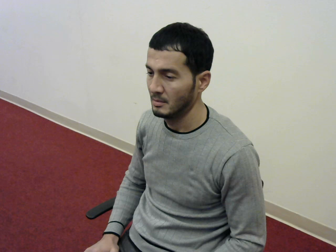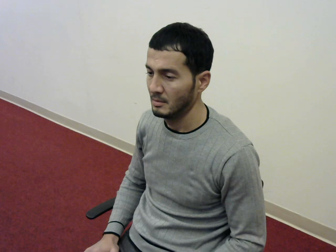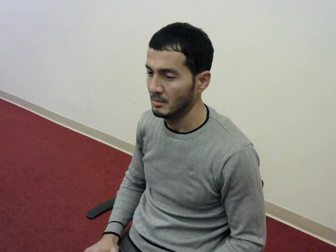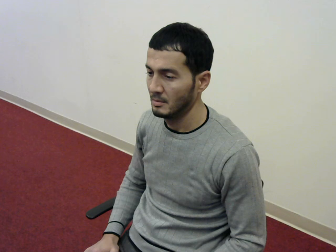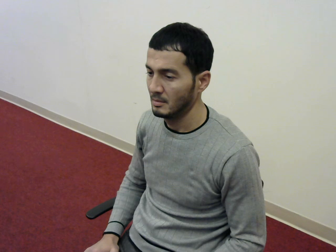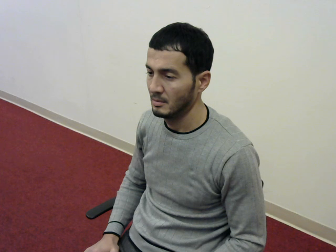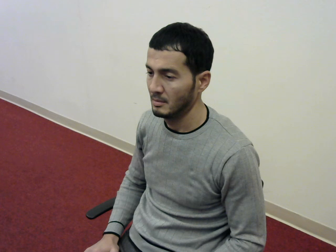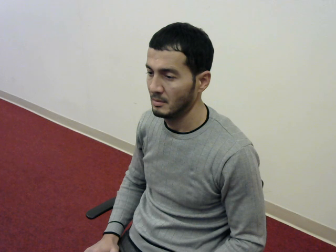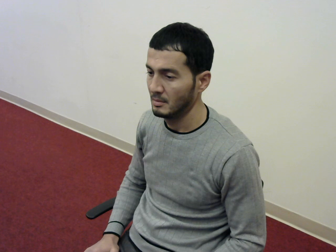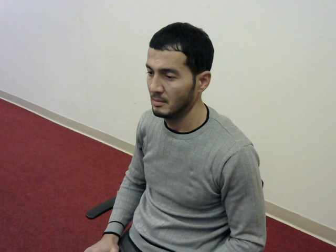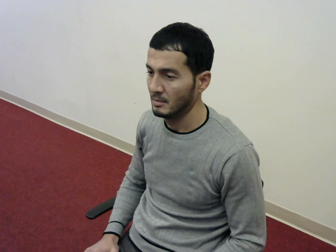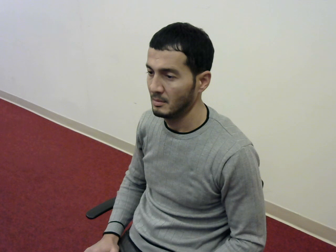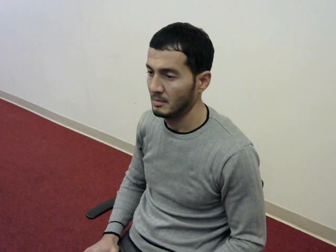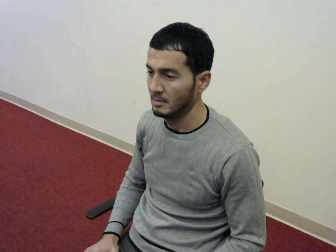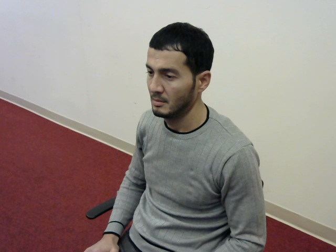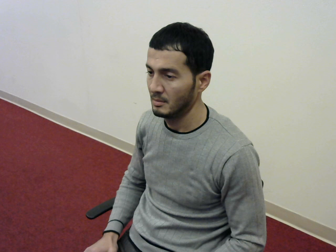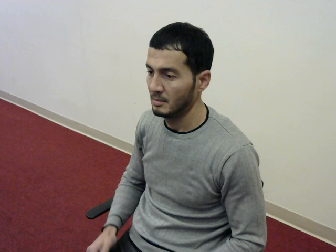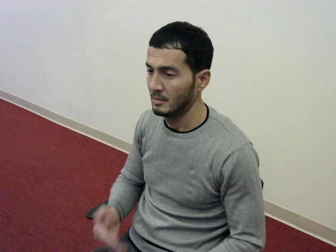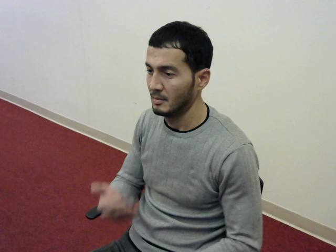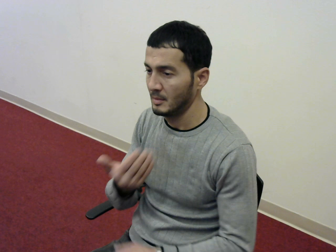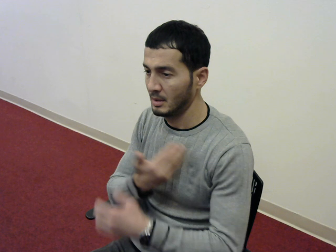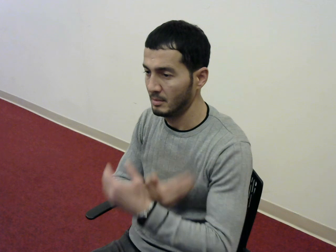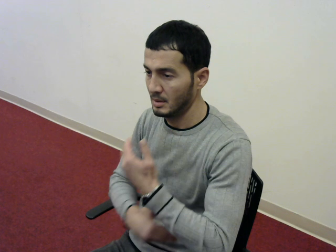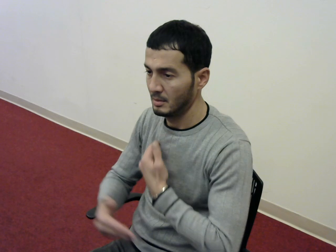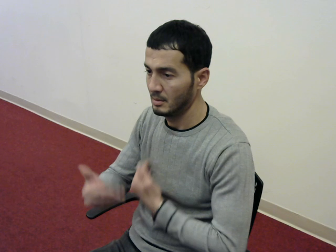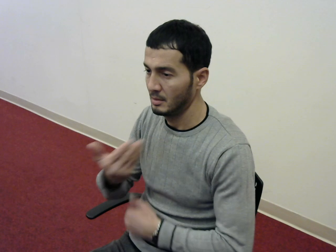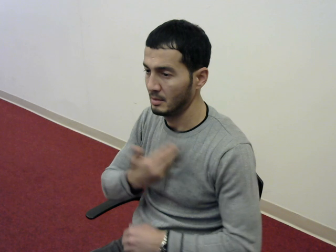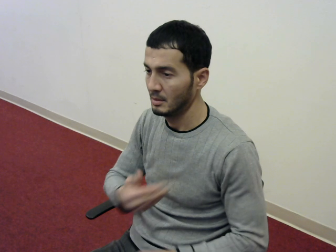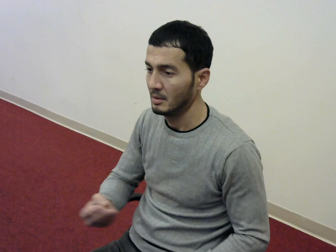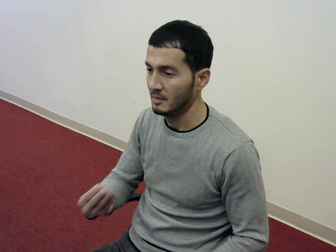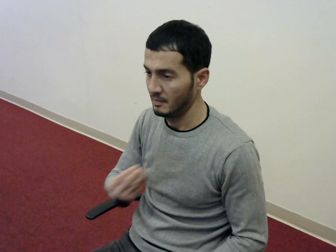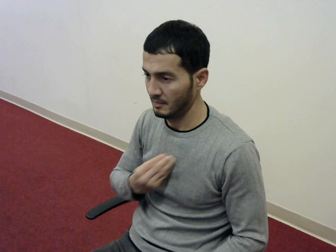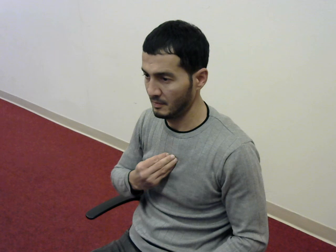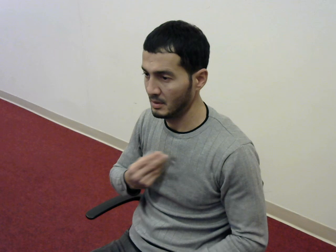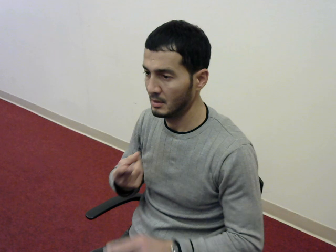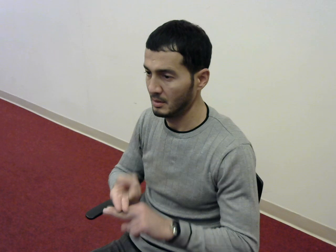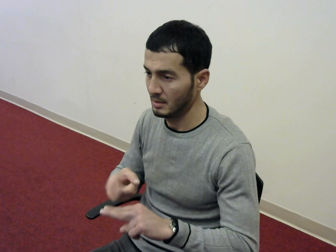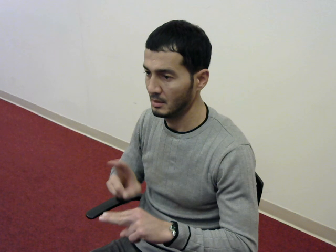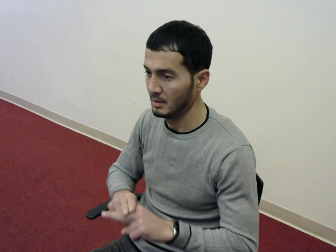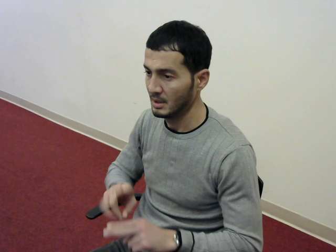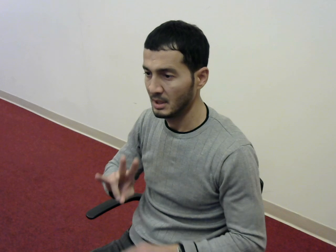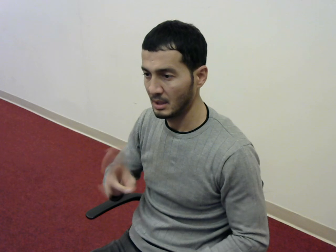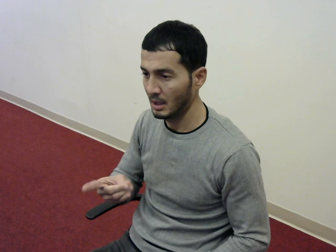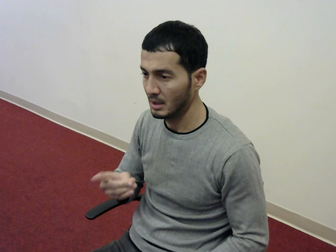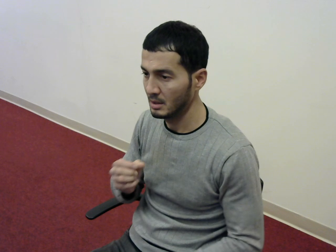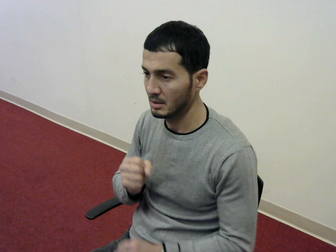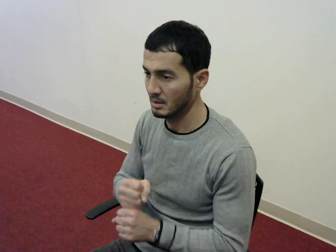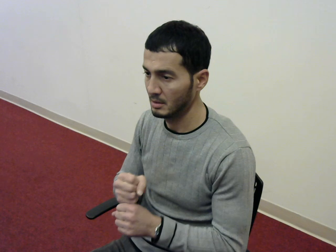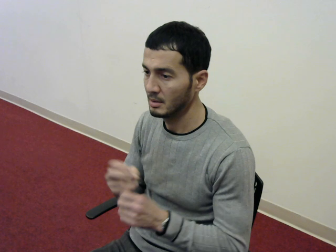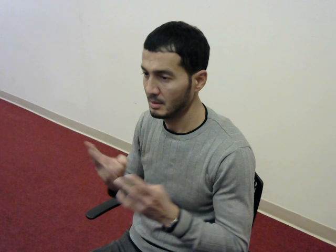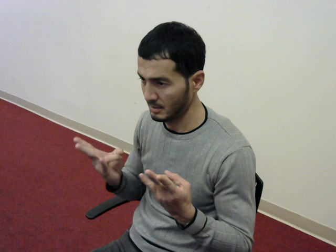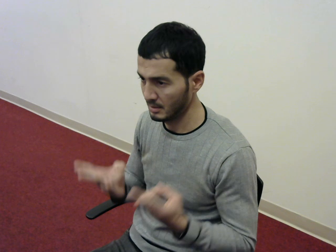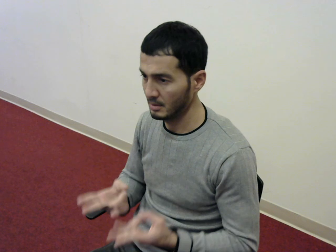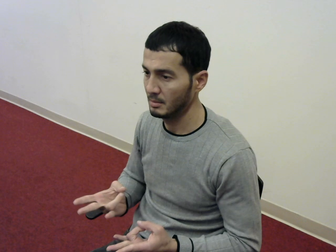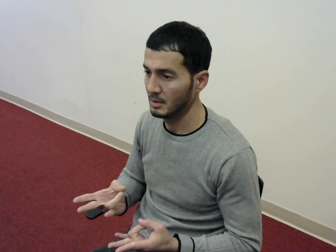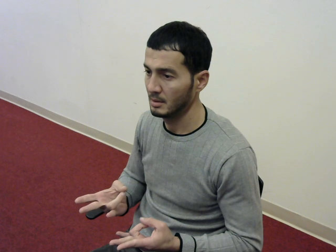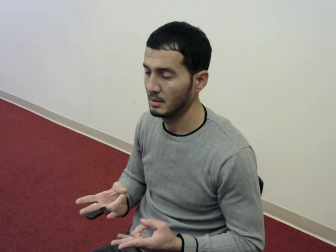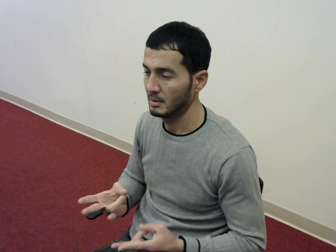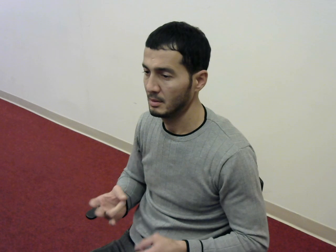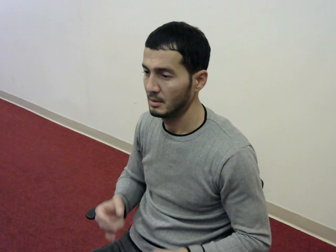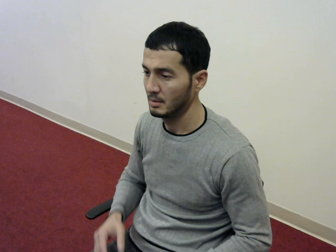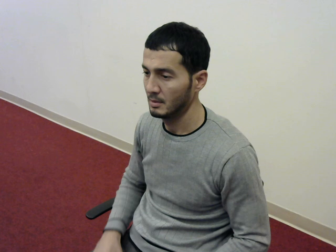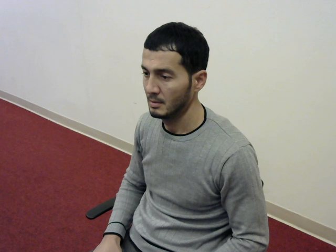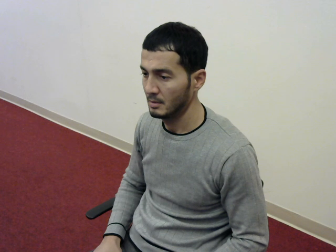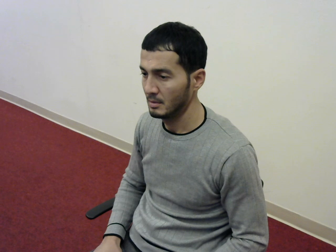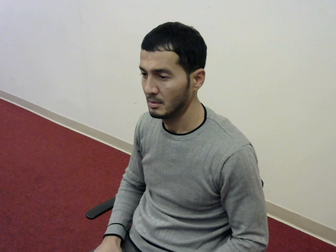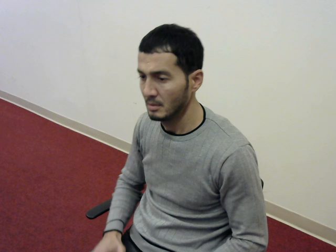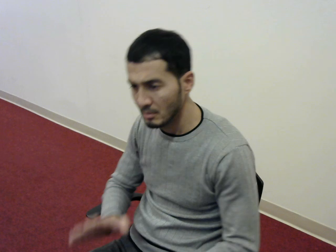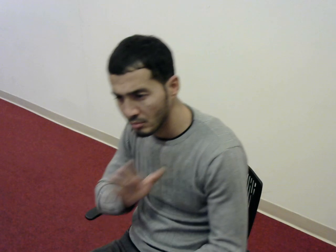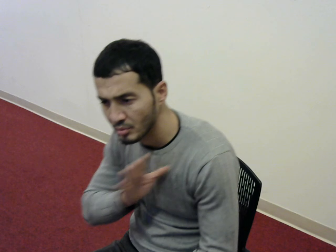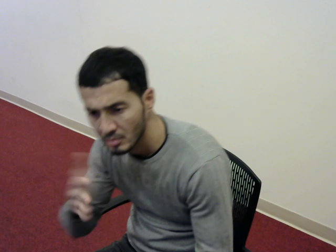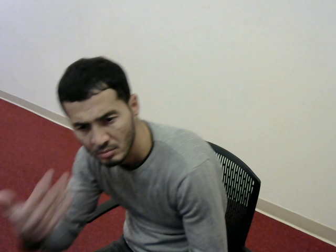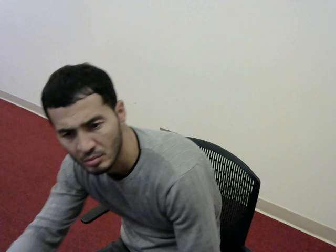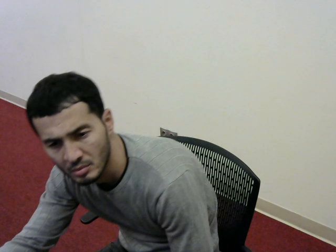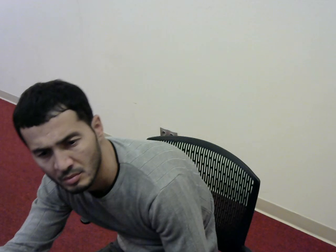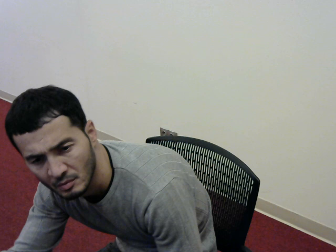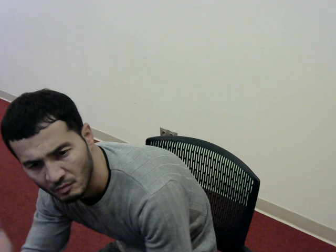Əlilliyin təyin olunması üçün nə etmək lazımdır?